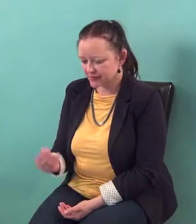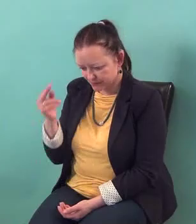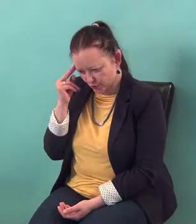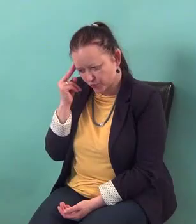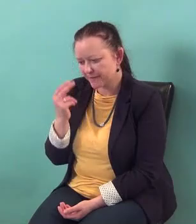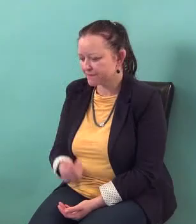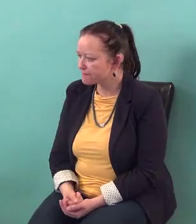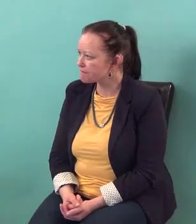Rozumiem.